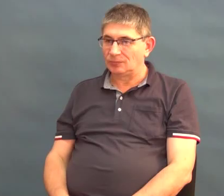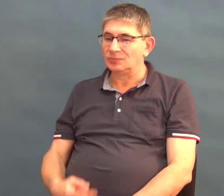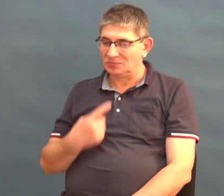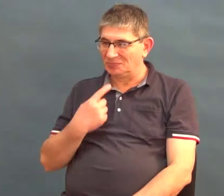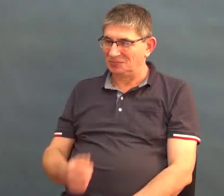Co to jest?